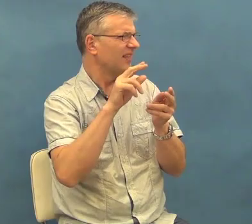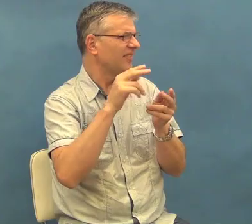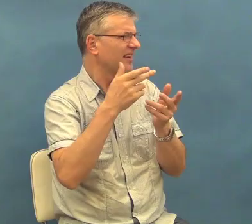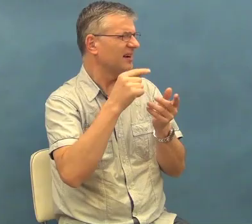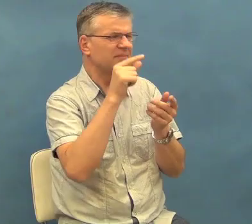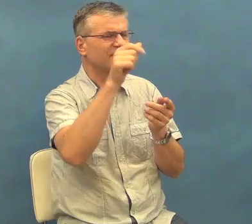Tak się nazywa, wiem.